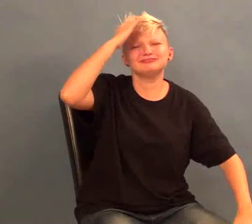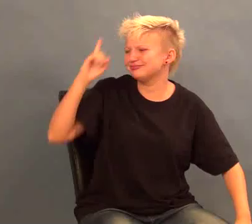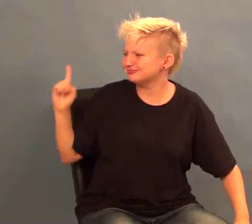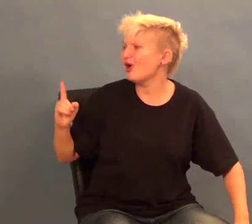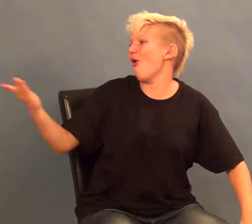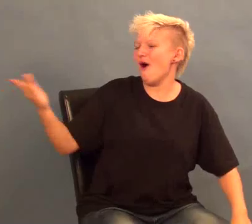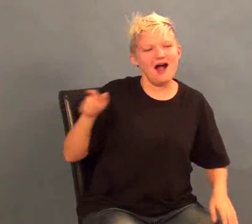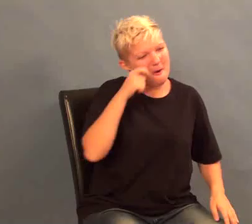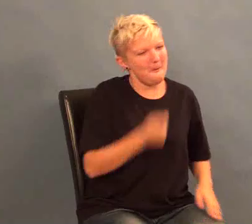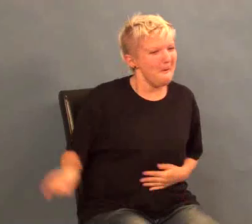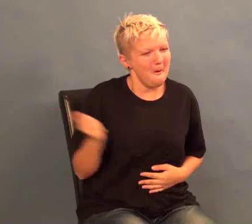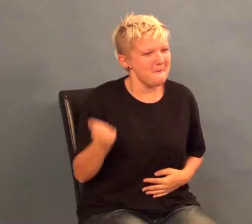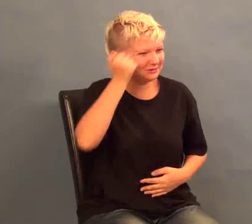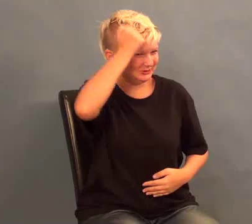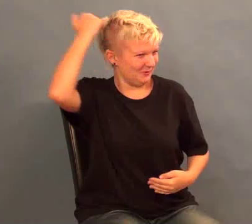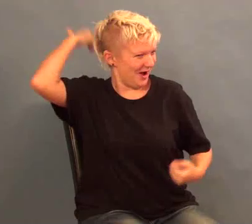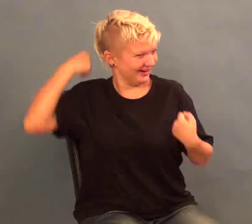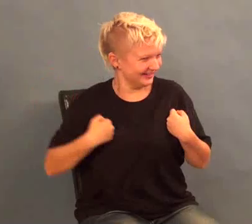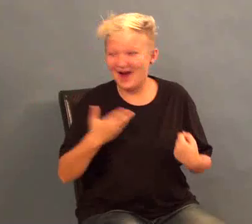Podchodzi Charlie Chaplin, który nosi szkło w plecaku.